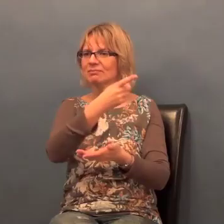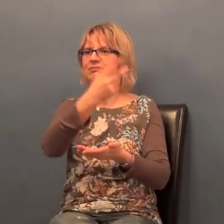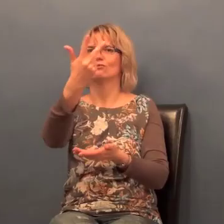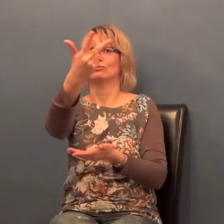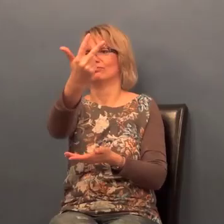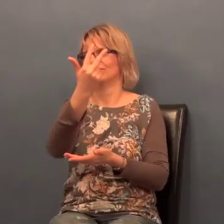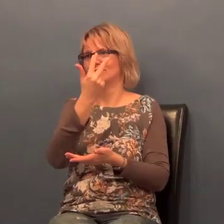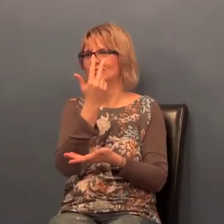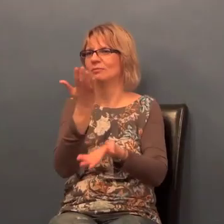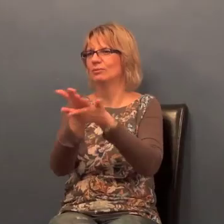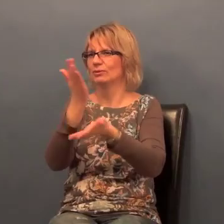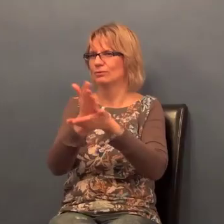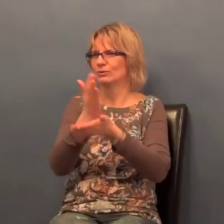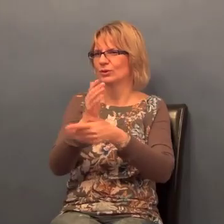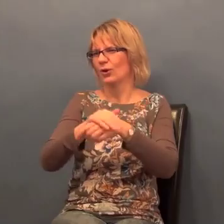Cała trójka idzie mu pomóc.